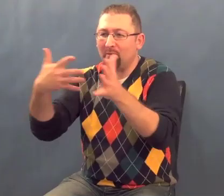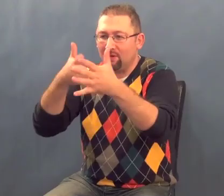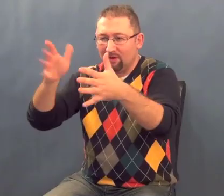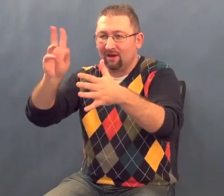Jest promieniowanie.